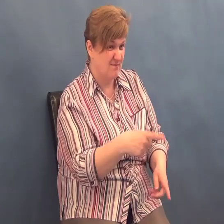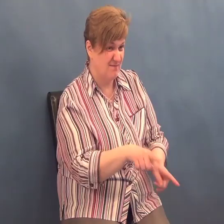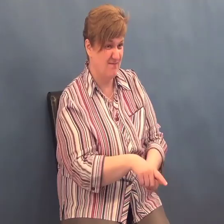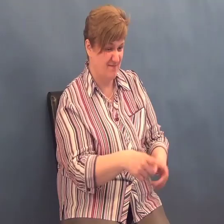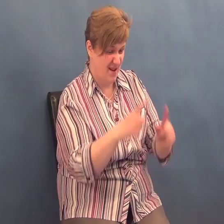To samo.